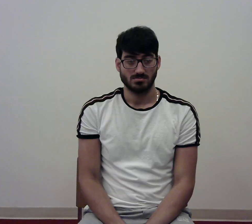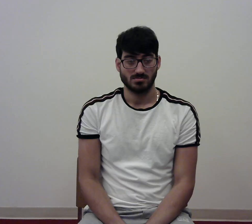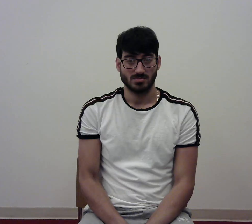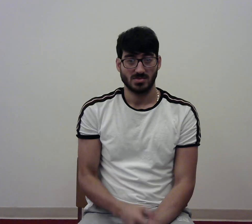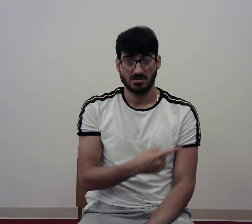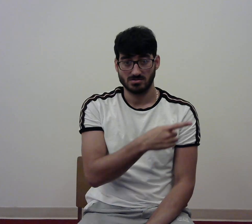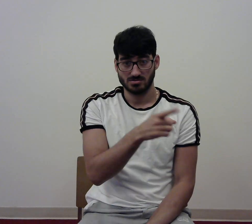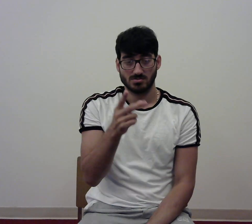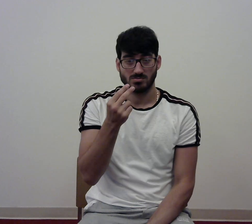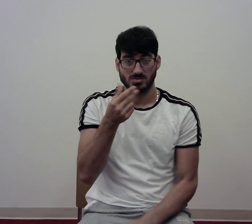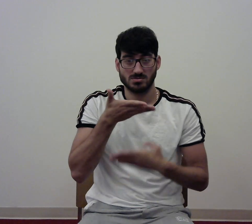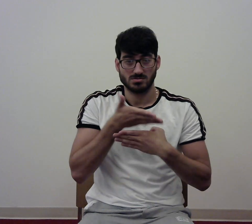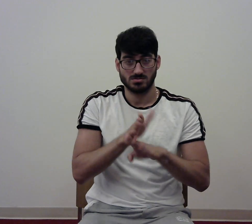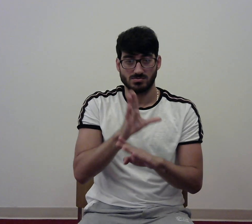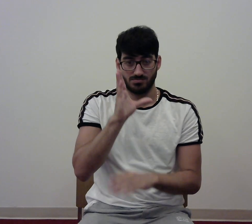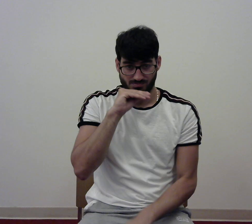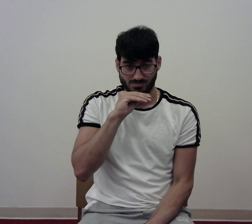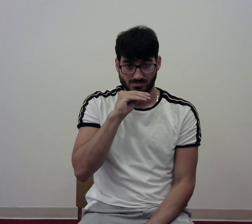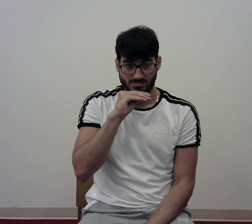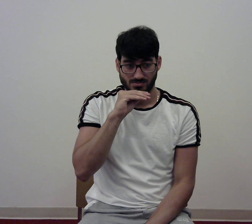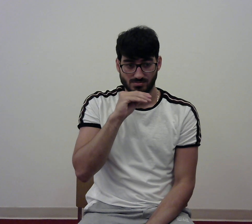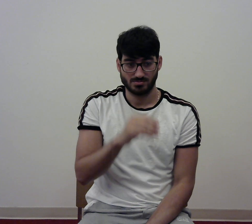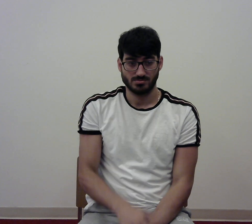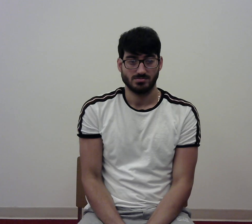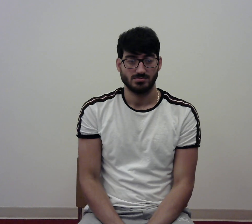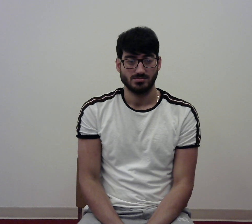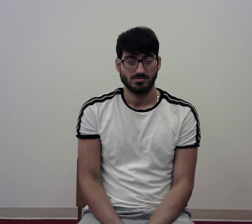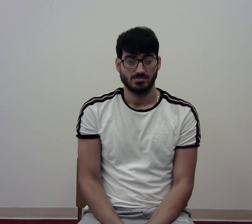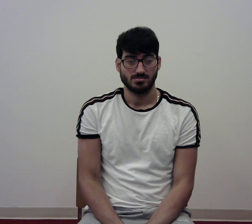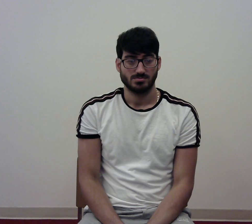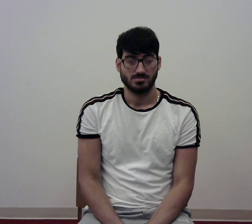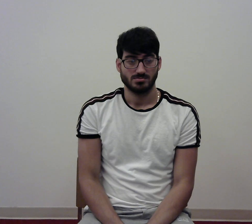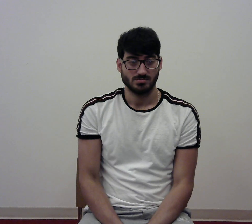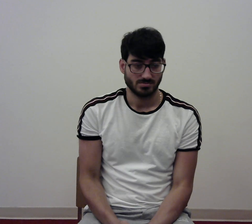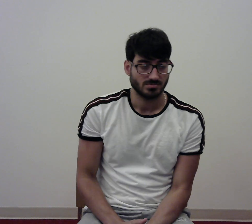Siz pulu xırdalaya bilərsinizmi?